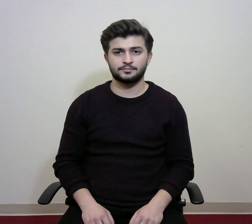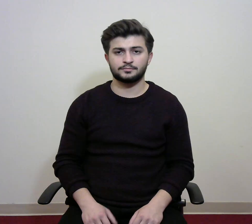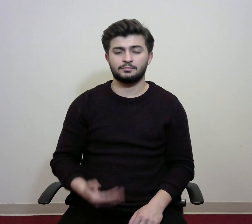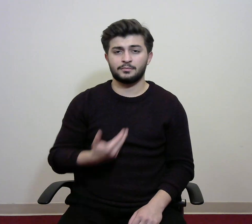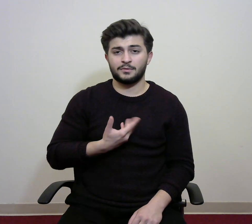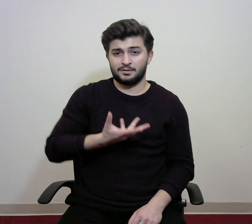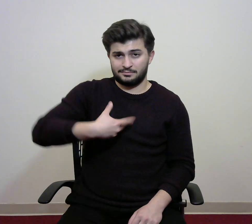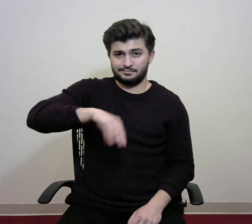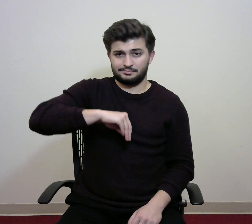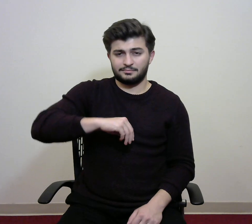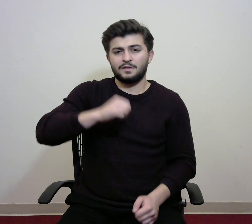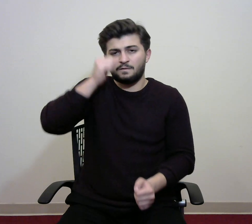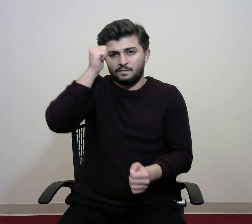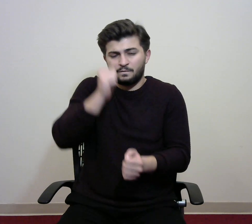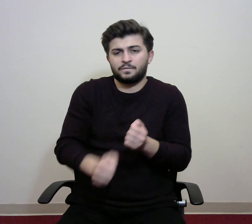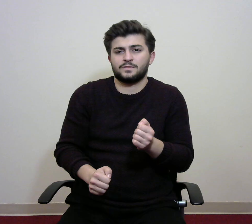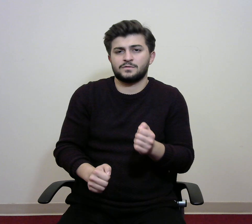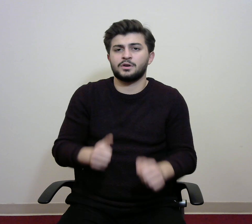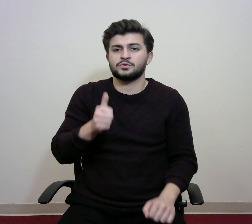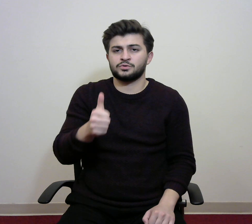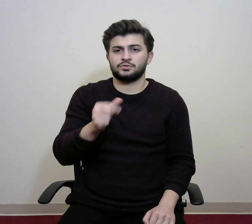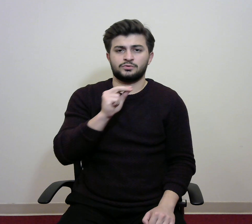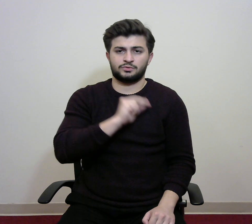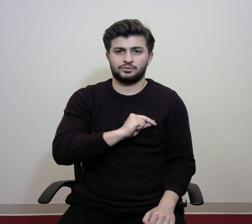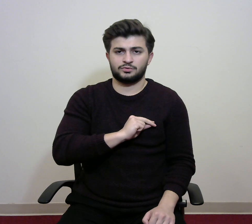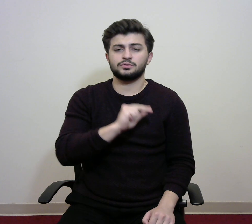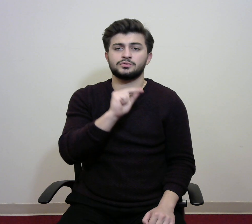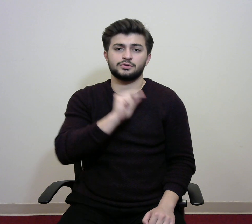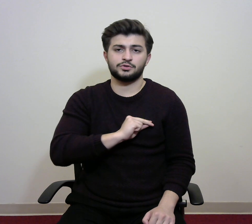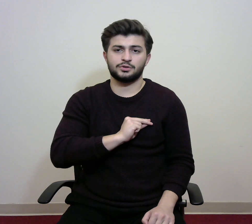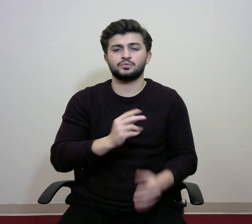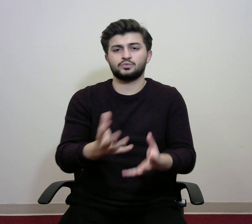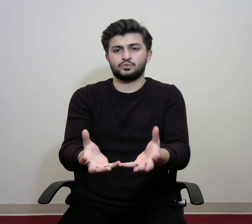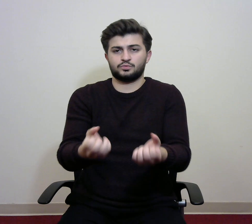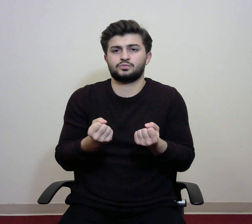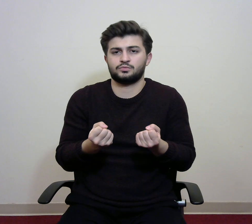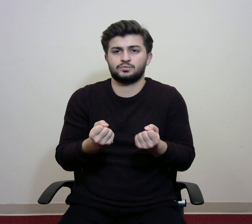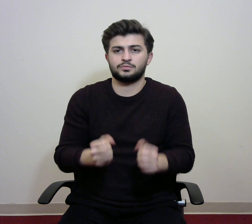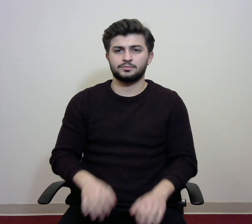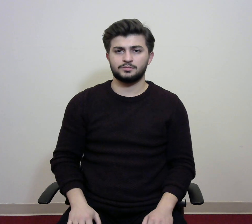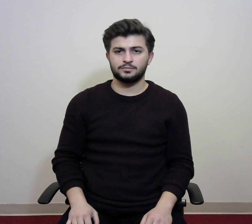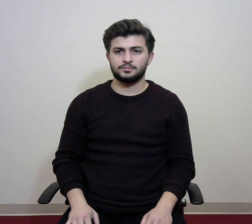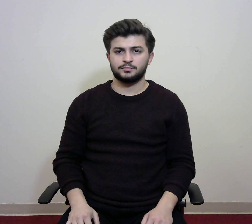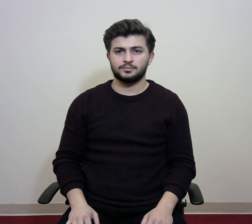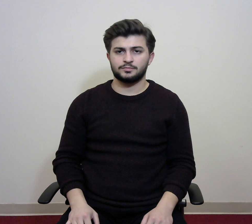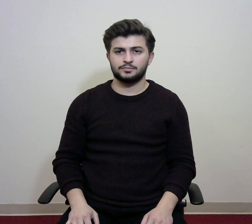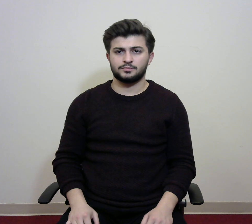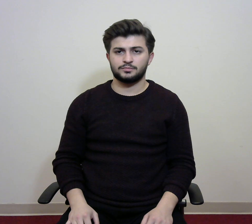Biz həmişə yaxşı işçiləri işə götürürük